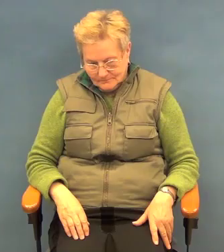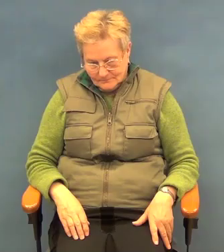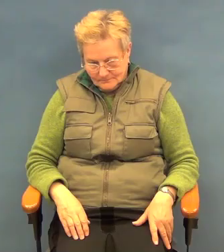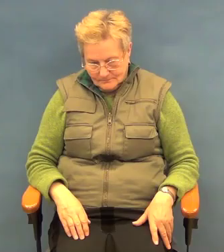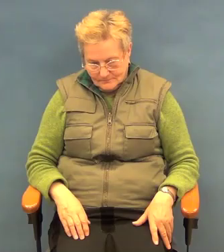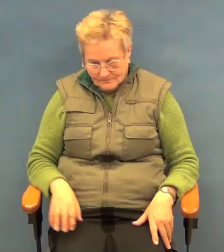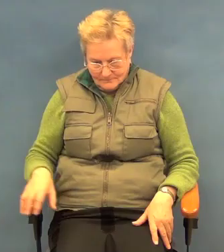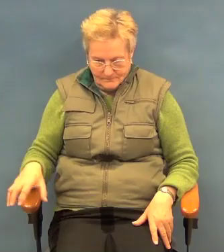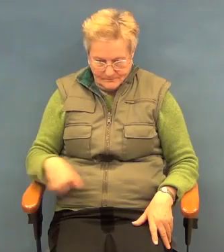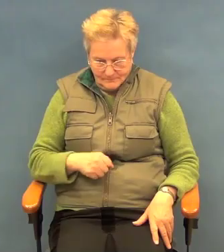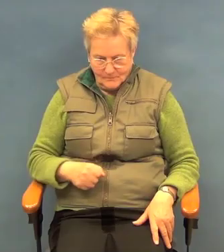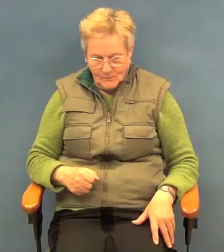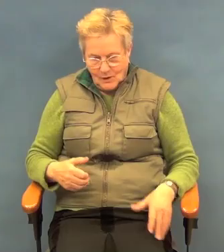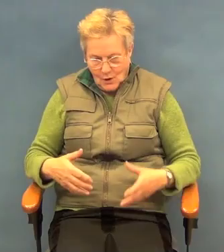Wziął kosz.